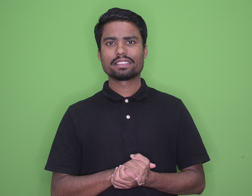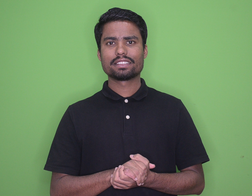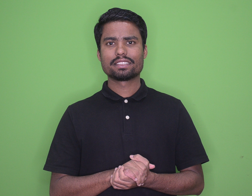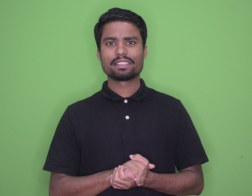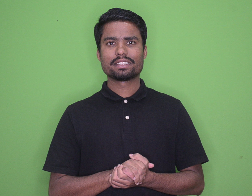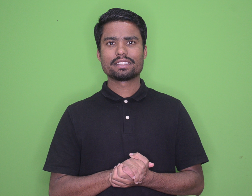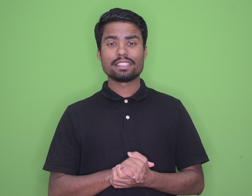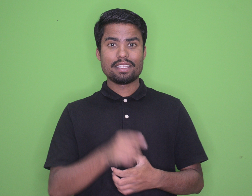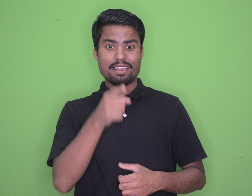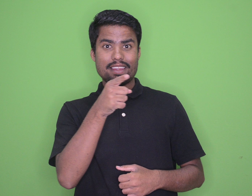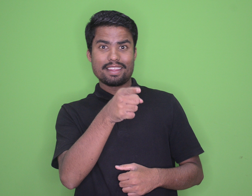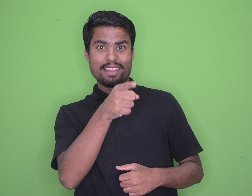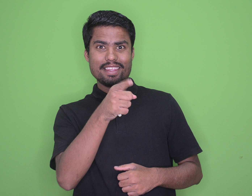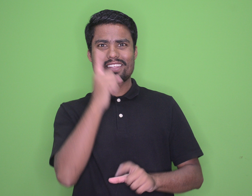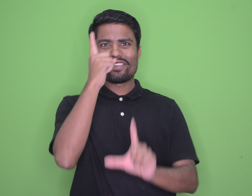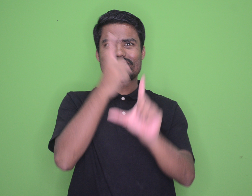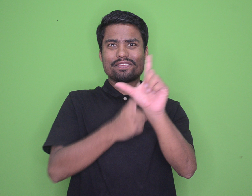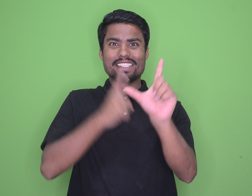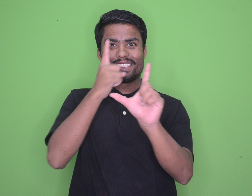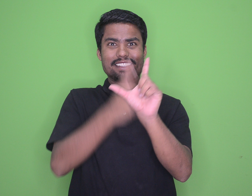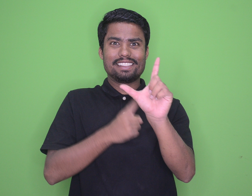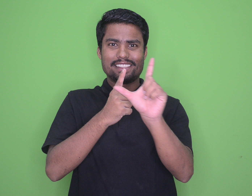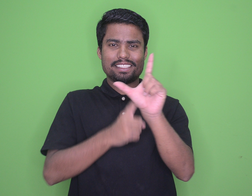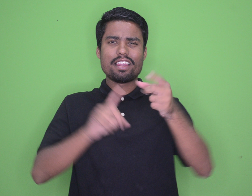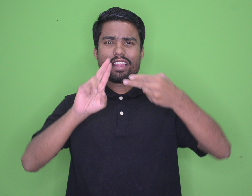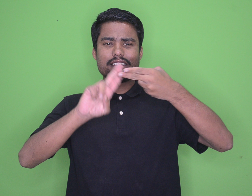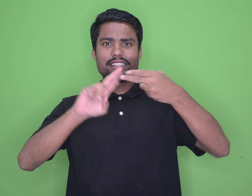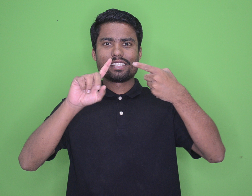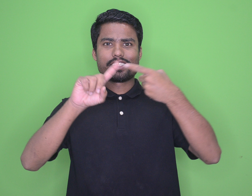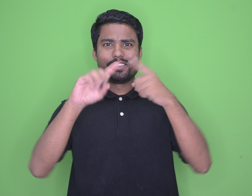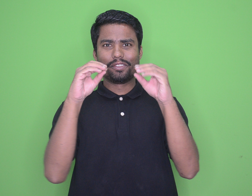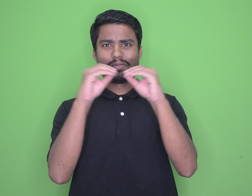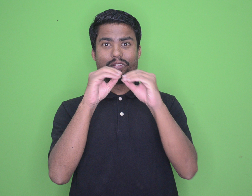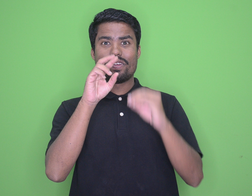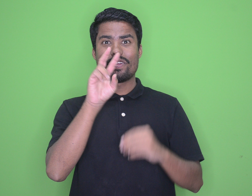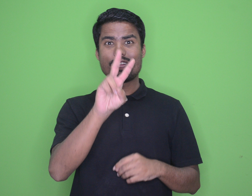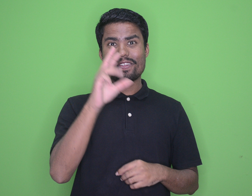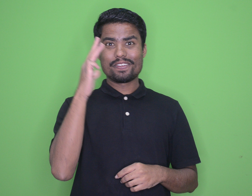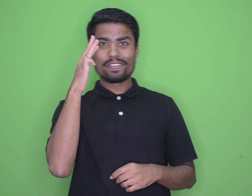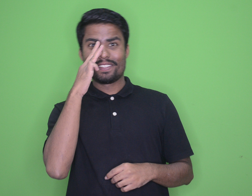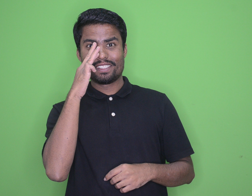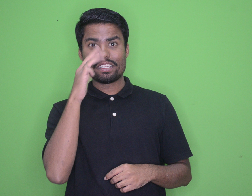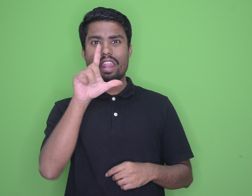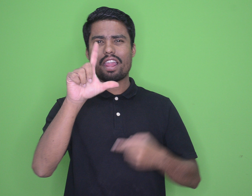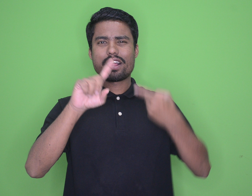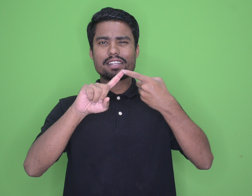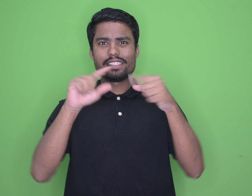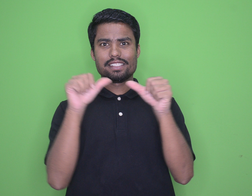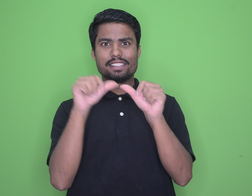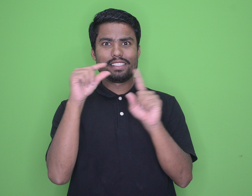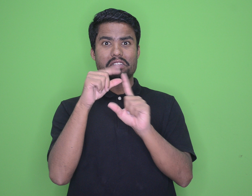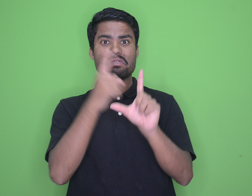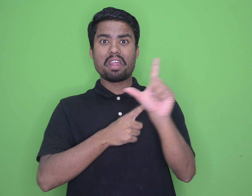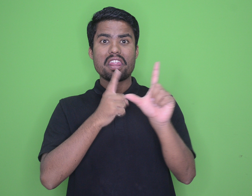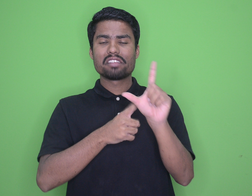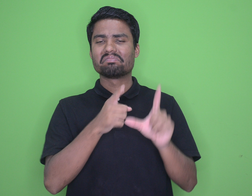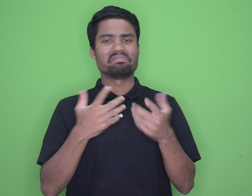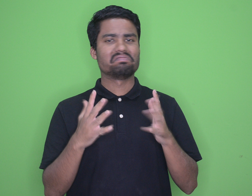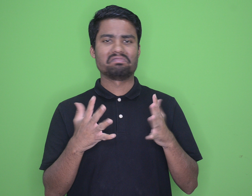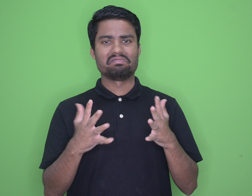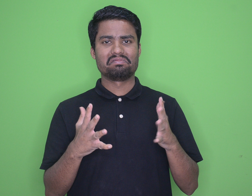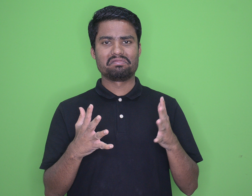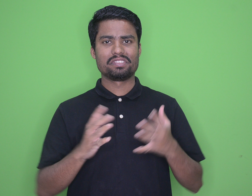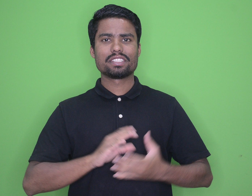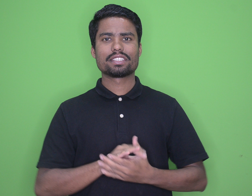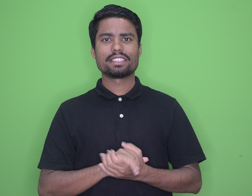this is not a leap year